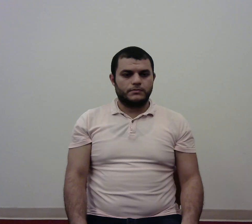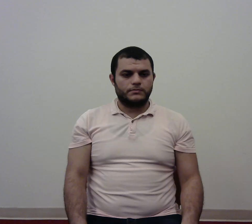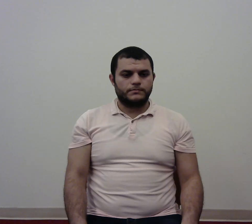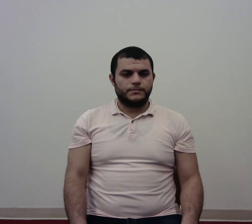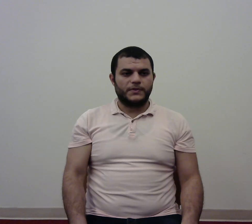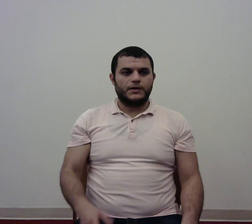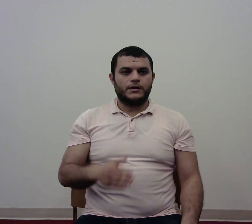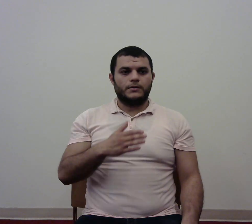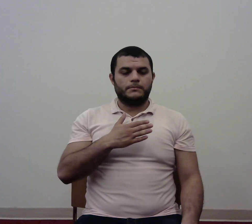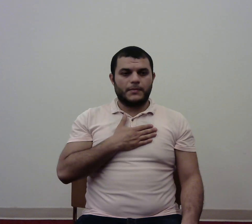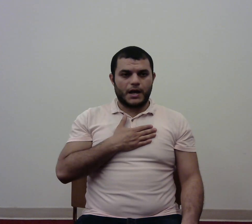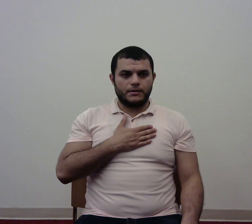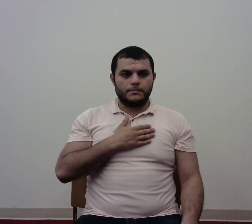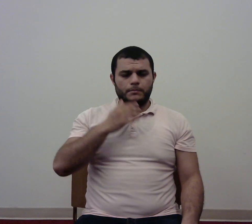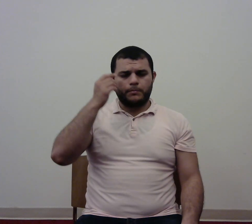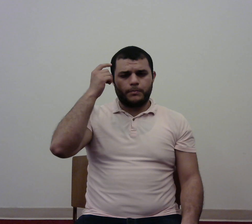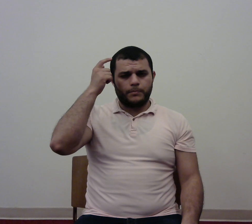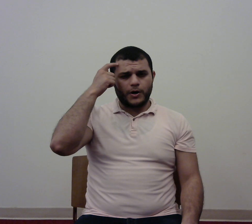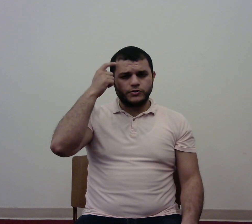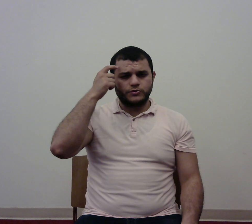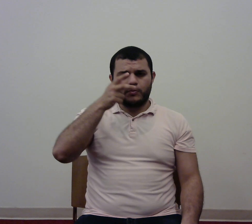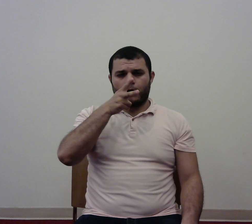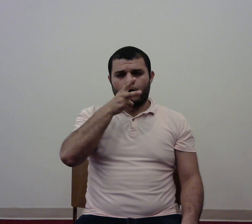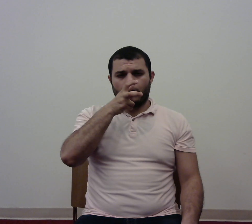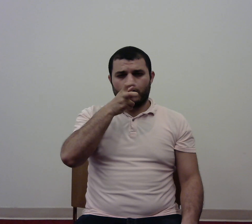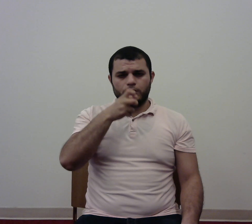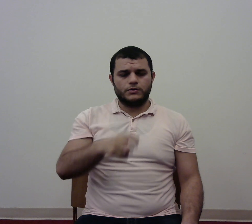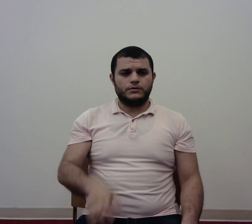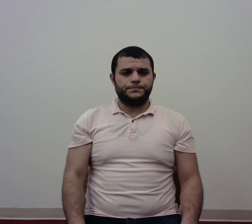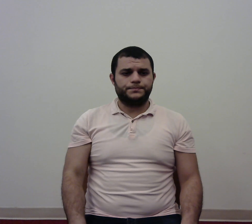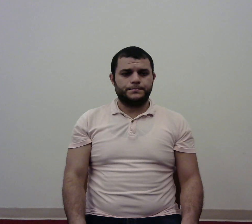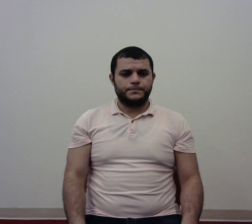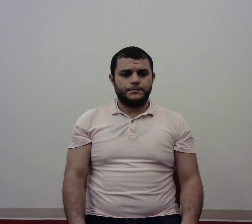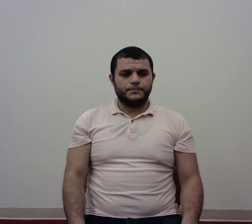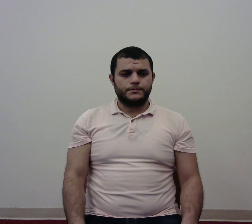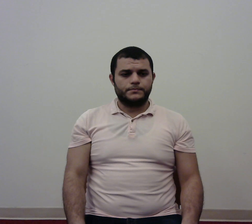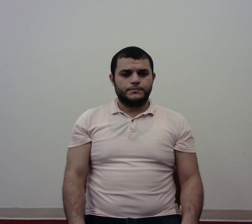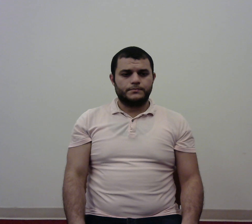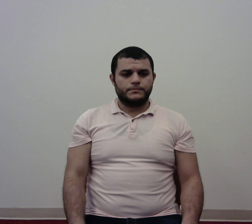Mənim başım ağrıyır